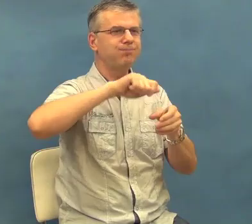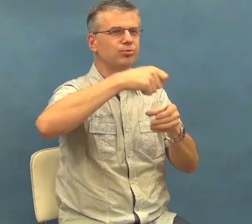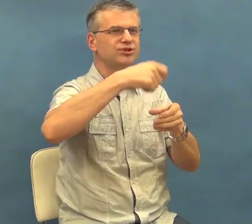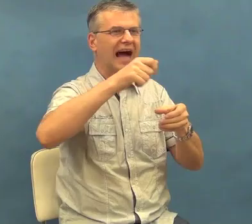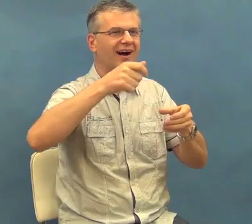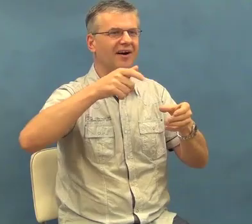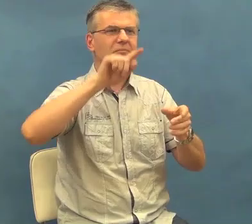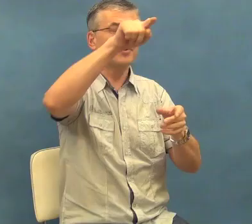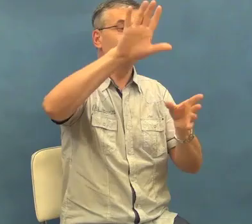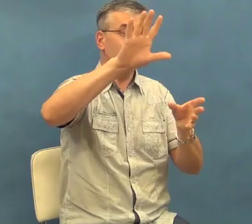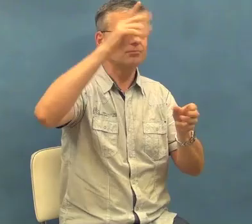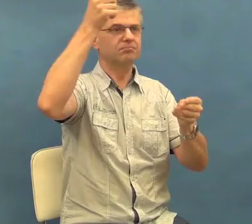Nie mógł tam wejść, ktoś go wyrzucił.